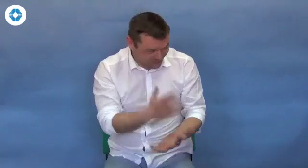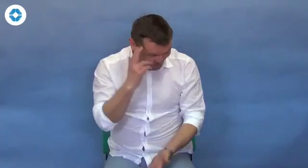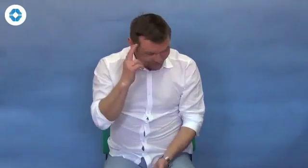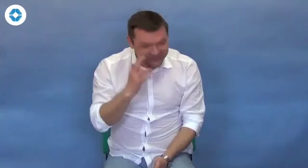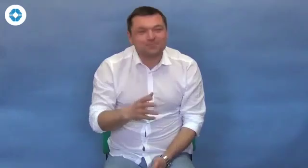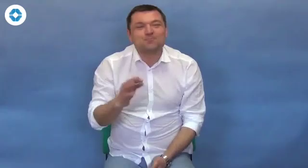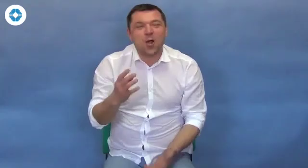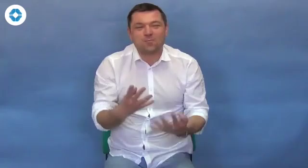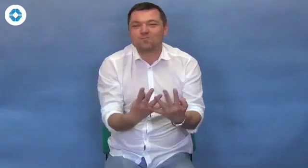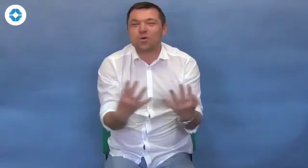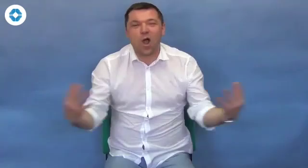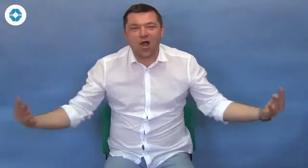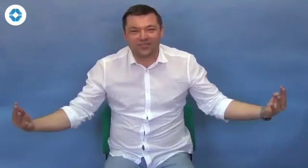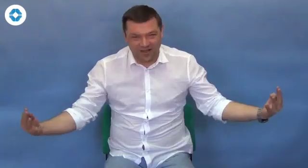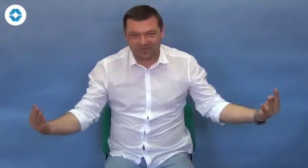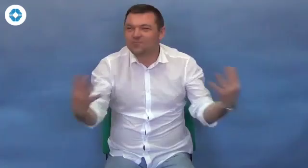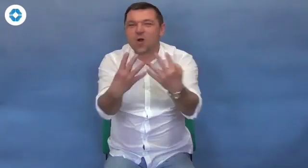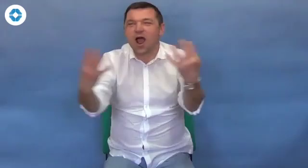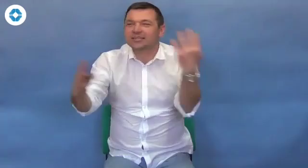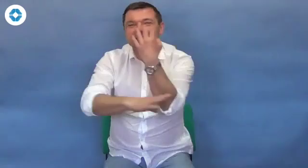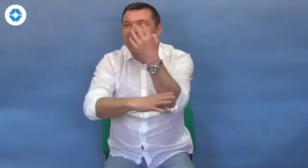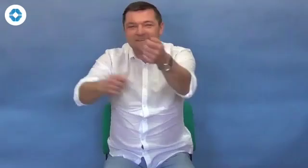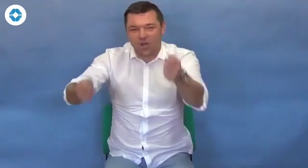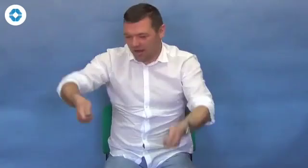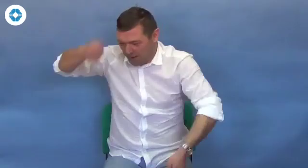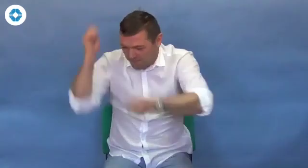Bo grała na drewnianym płocie jak na cymbałkach.